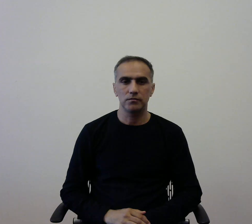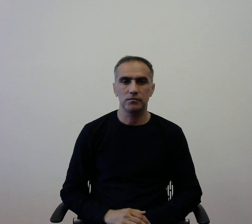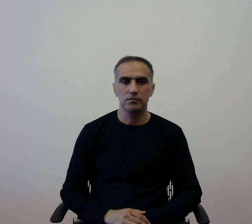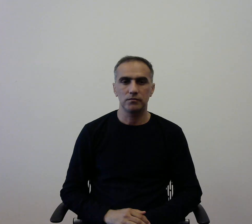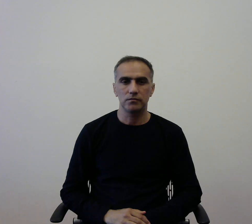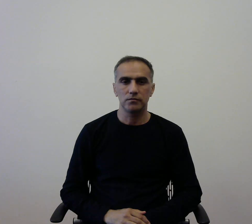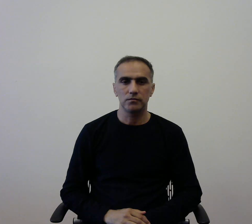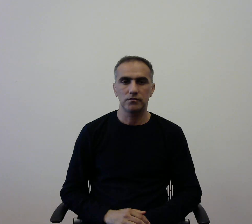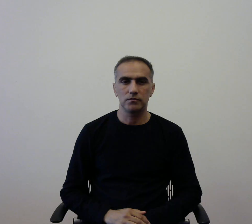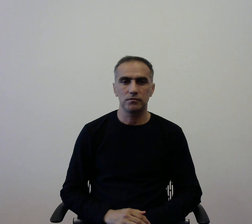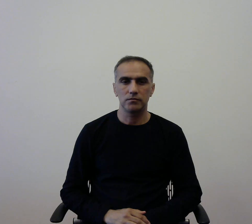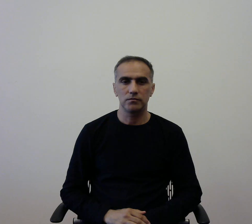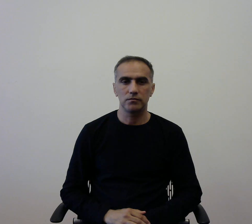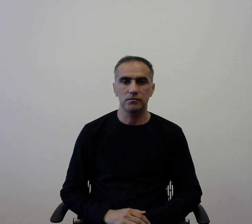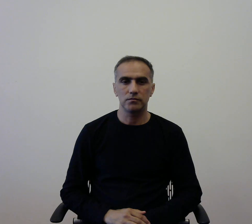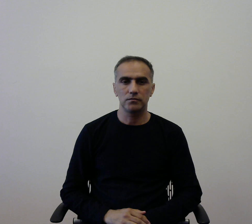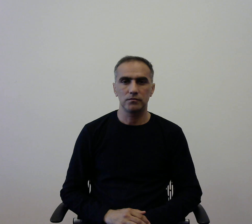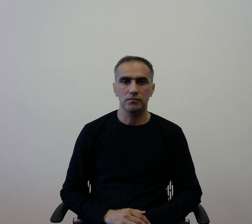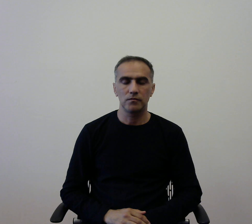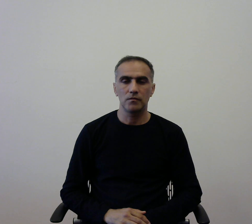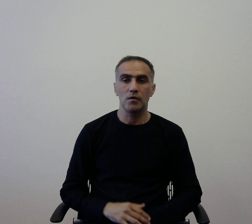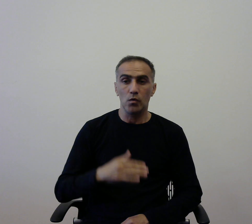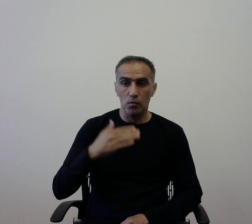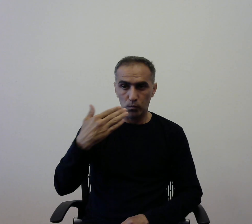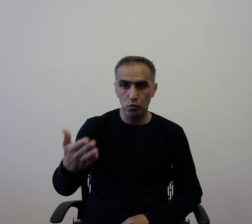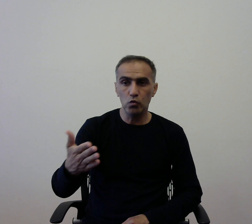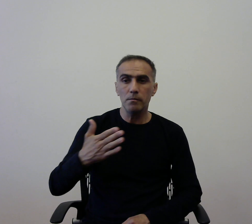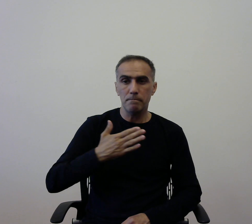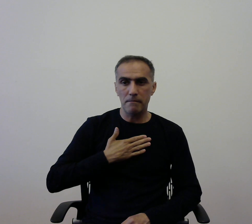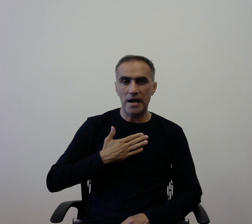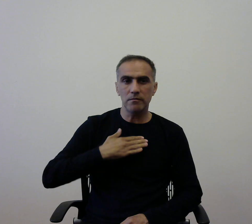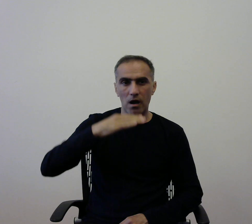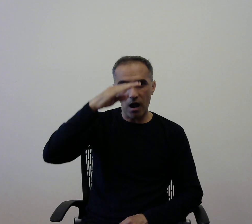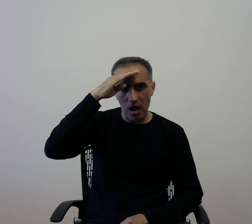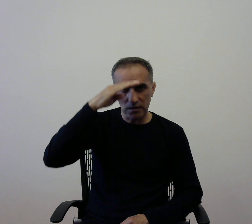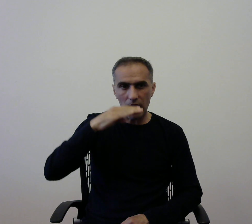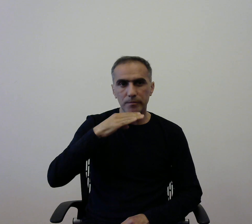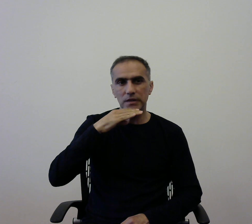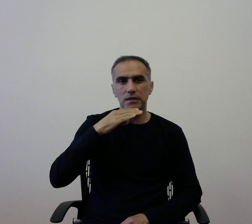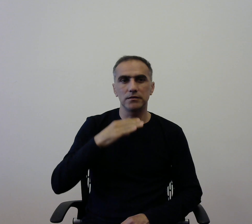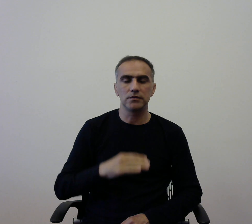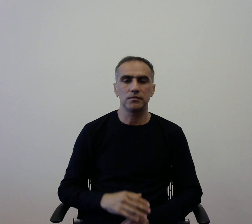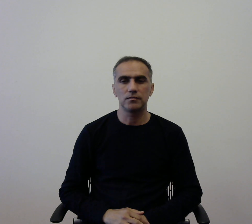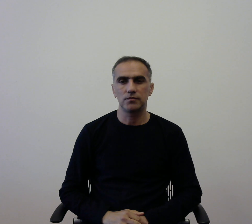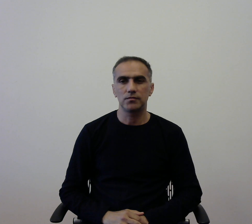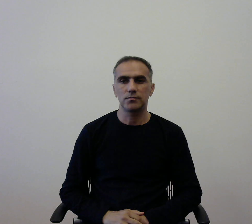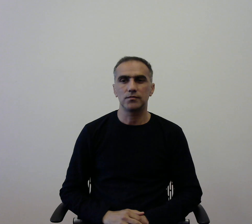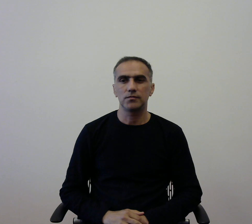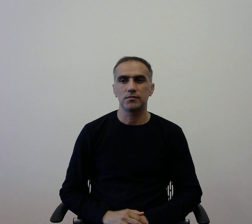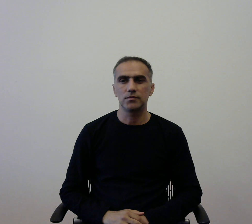Bu mənim atamdır